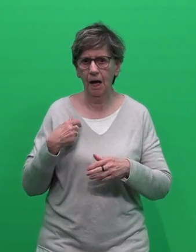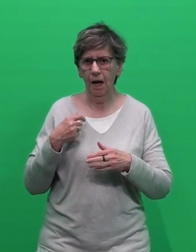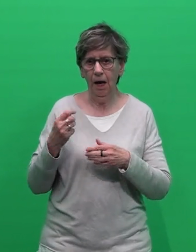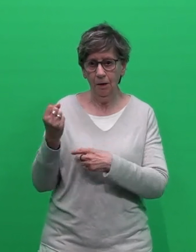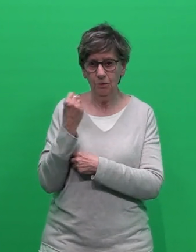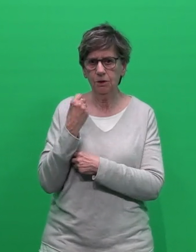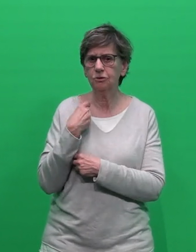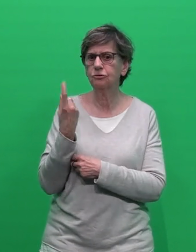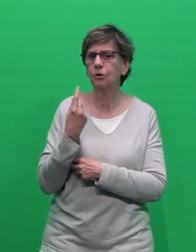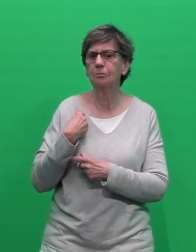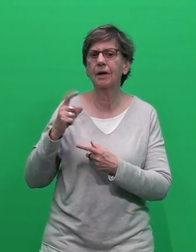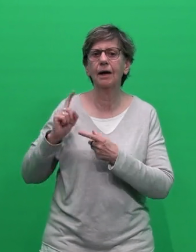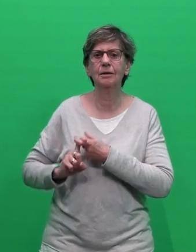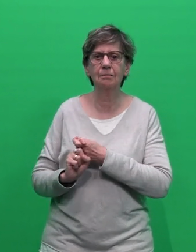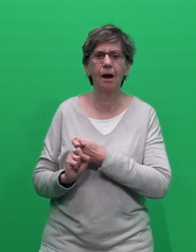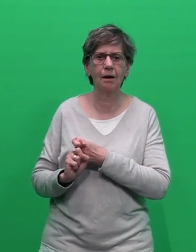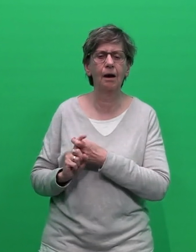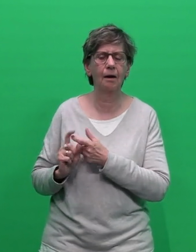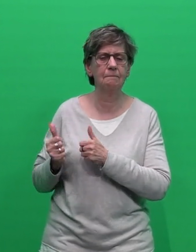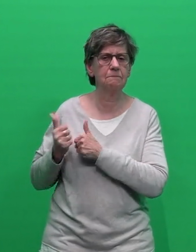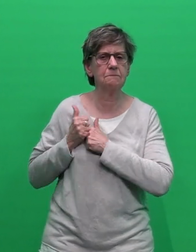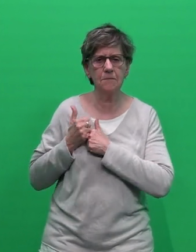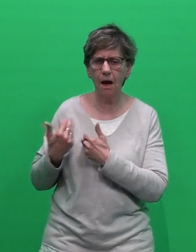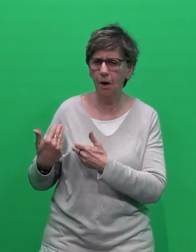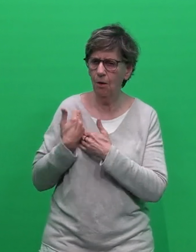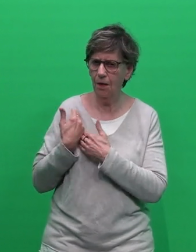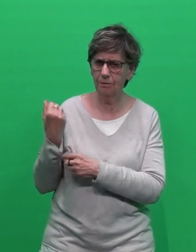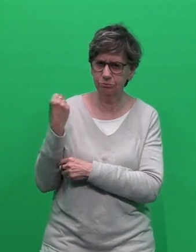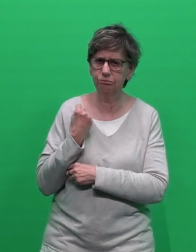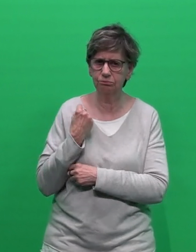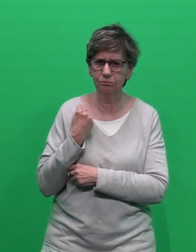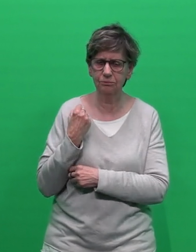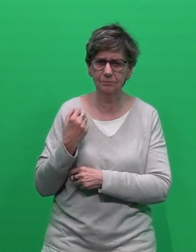Només em va recolzar la meva germana, em va acompanya i em va ajudar, em va recolzar.